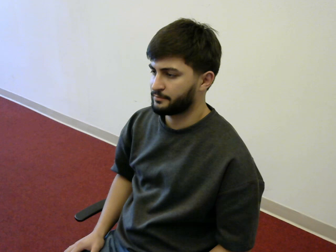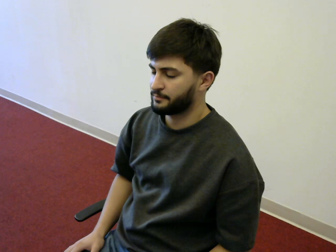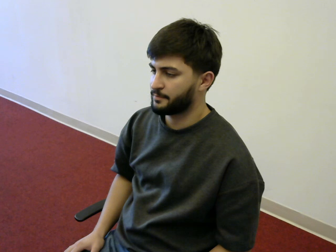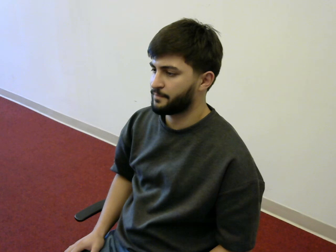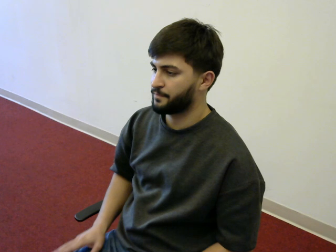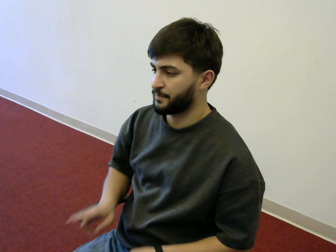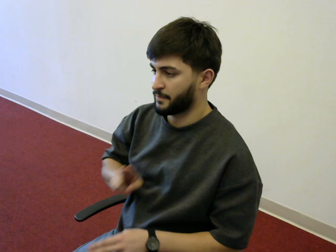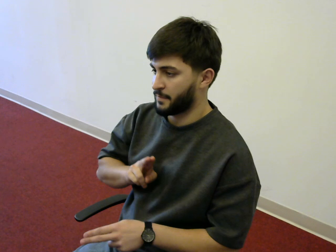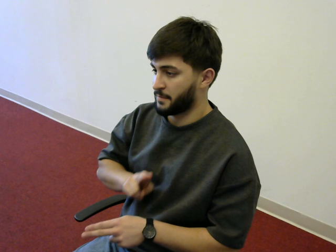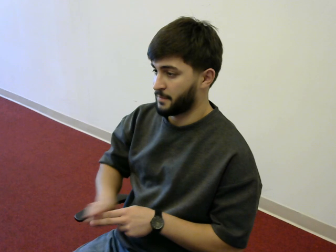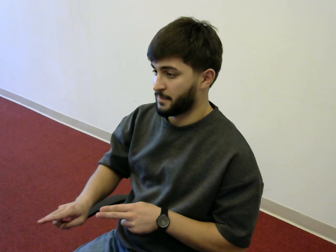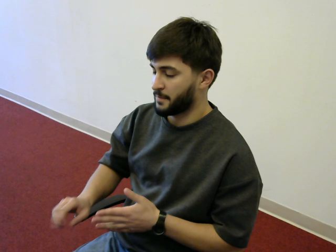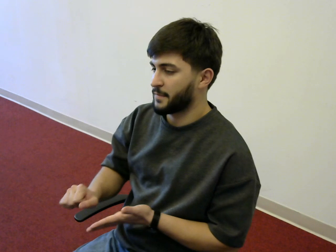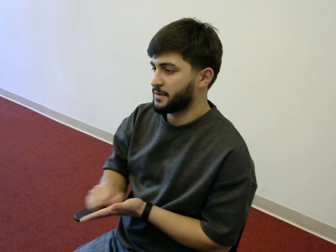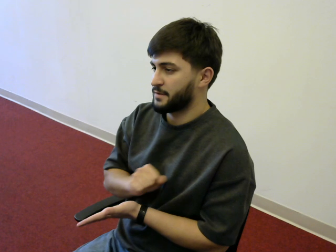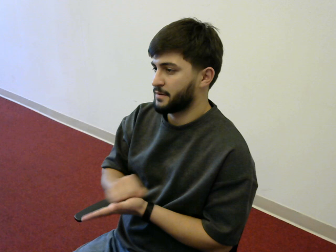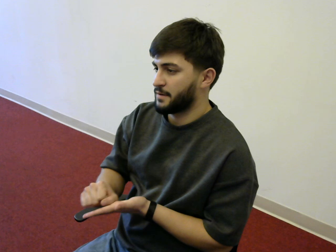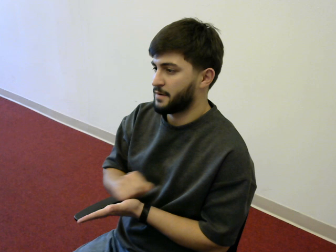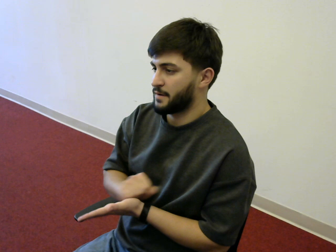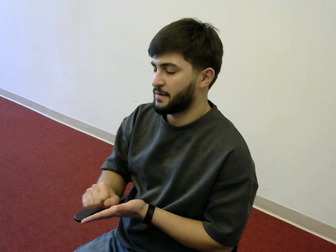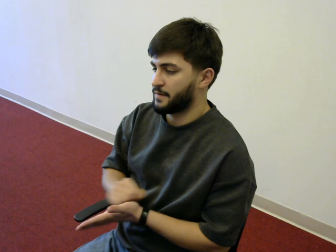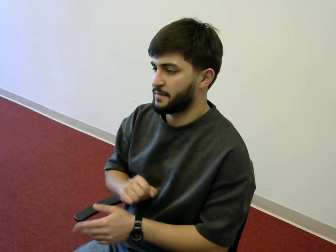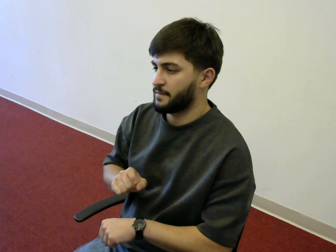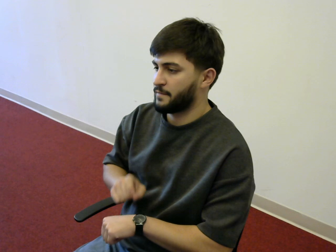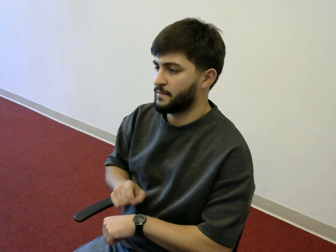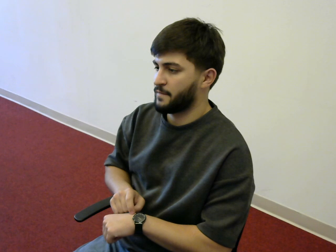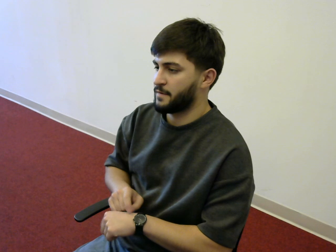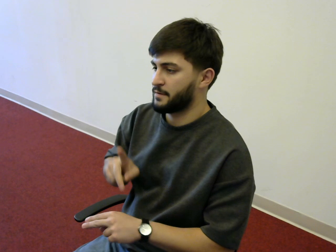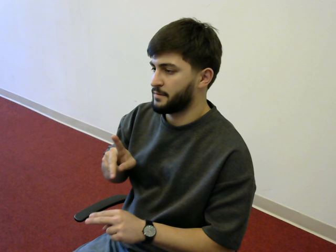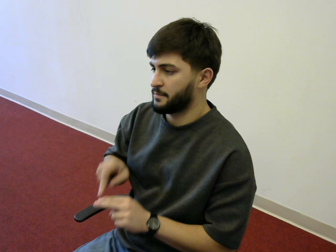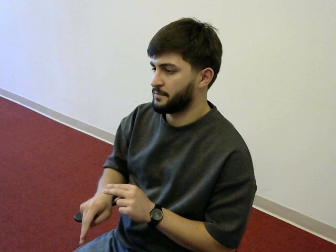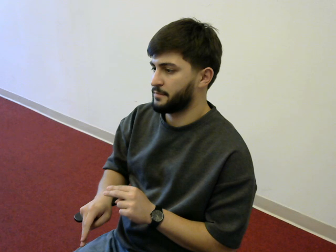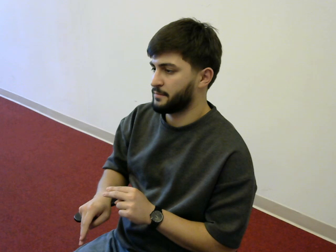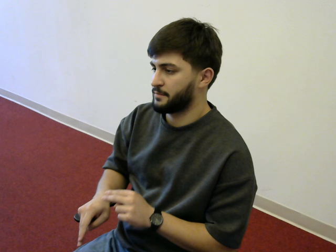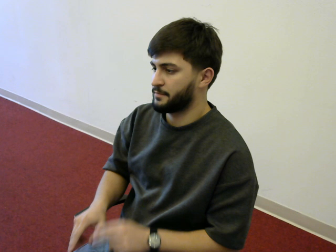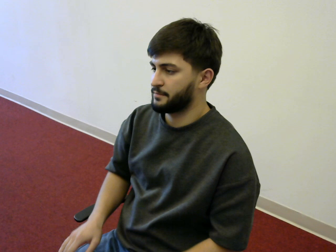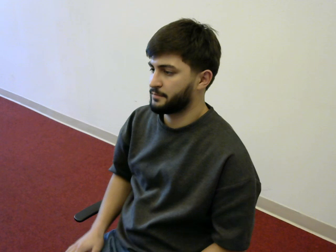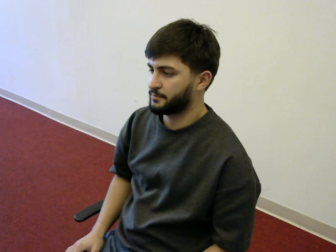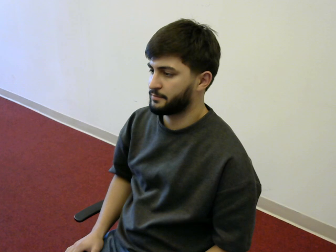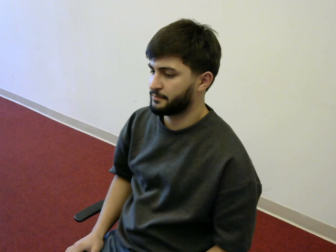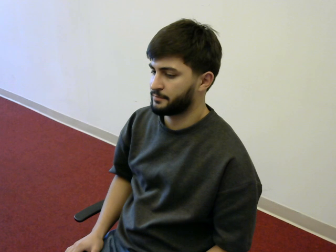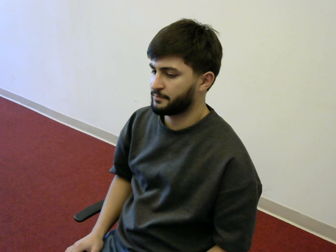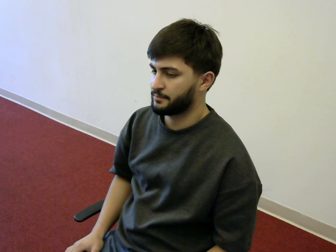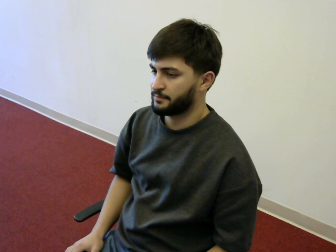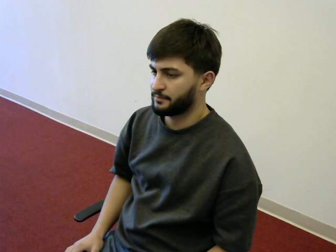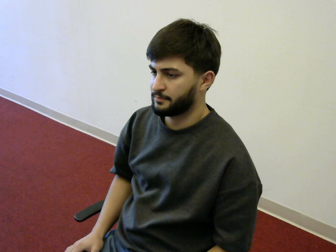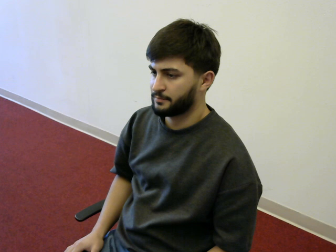İtmiş sənədin vaxtı bitib